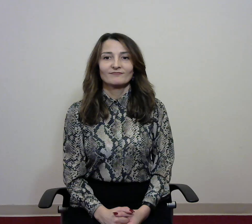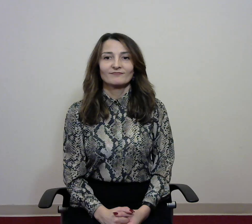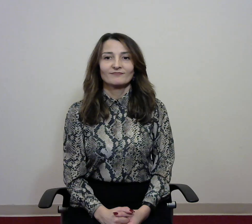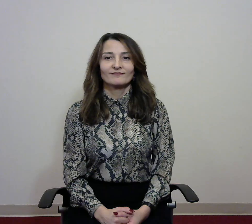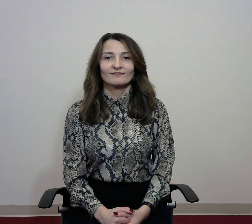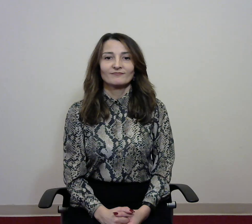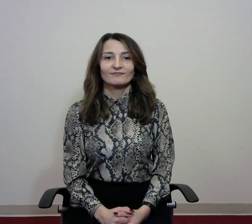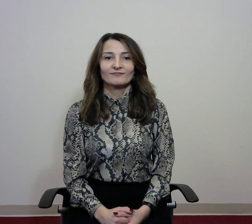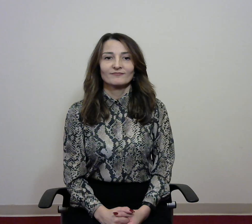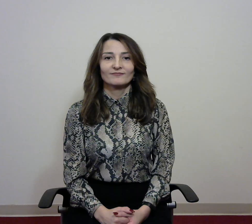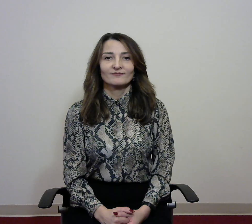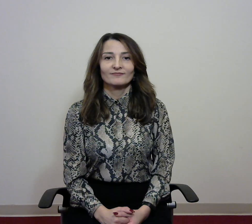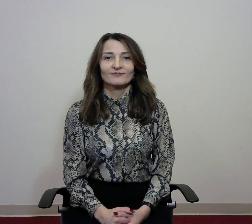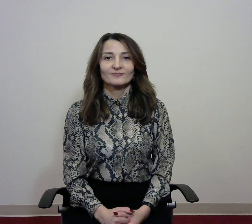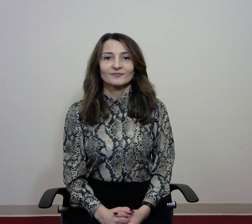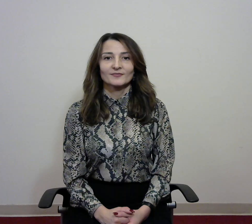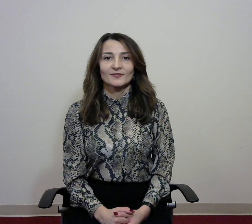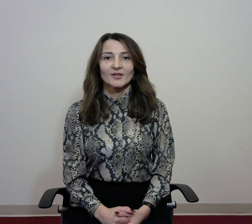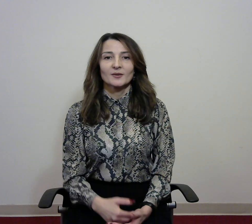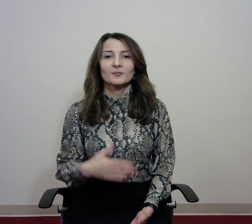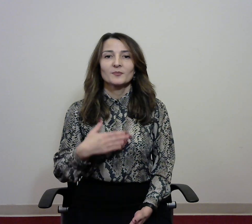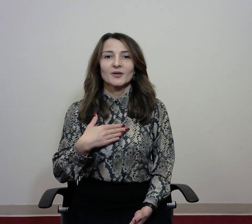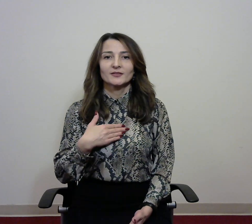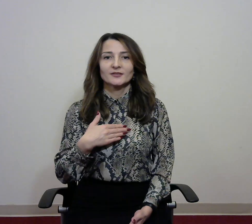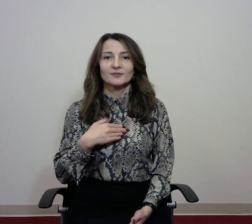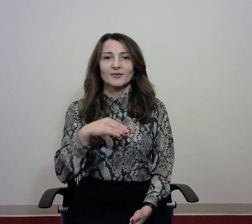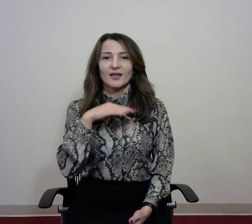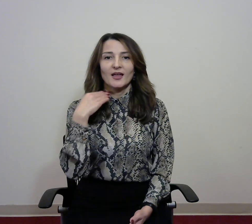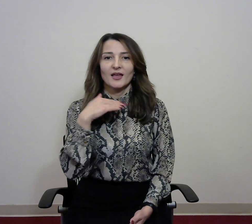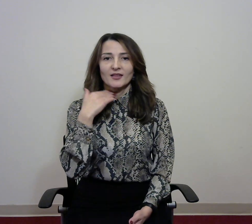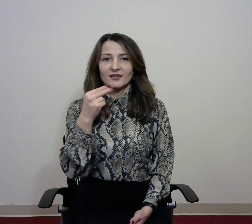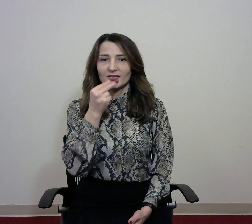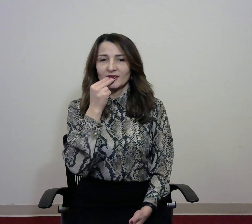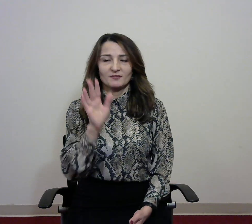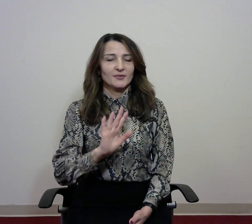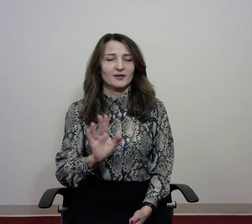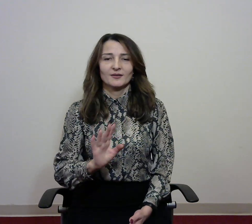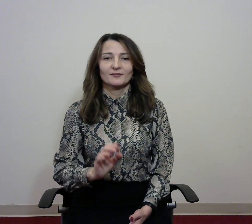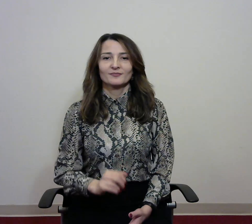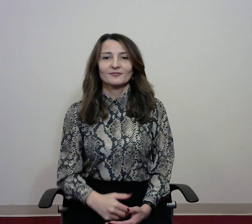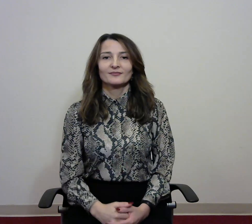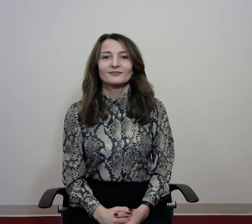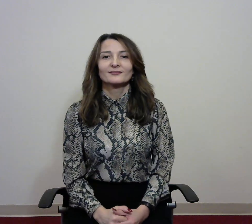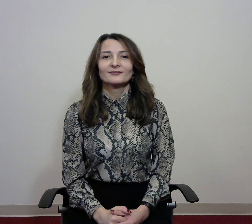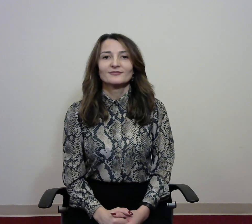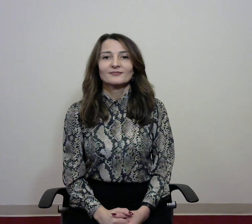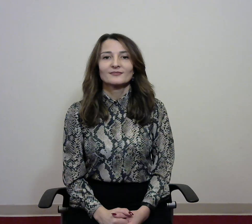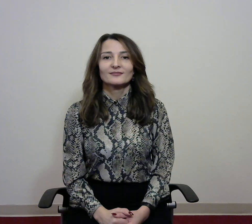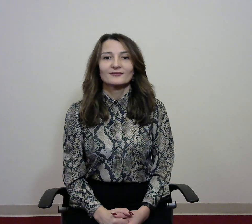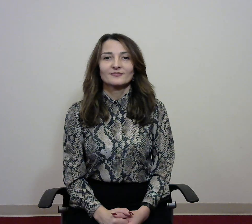Mən ət yemirəm